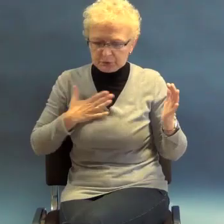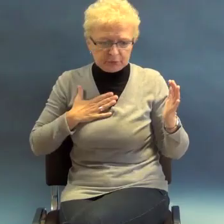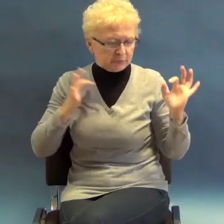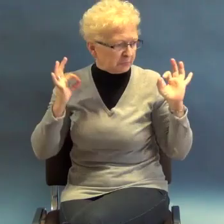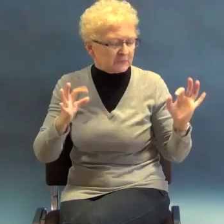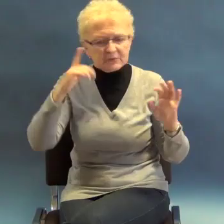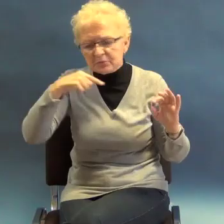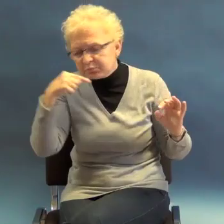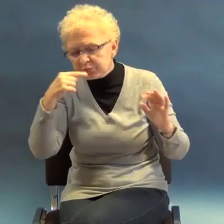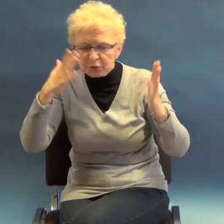Umył zęby, twarz...